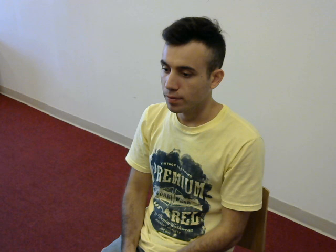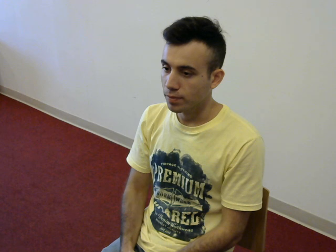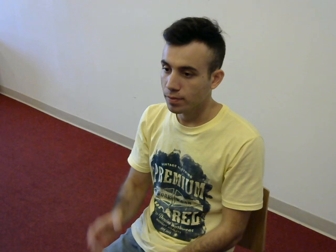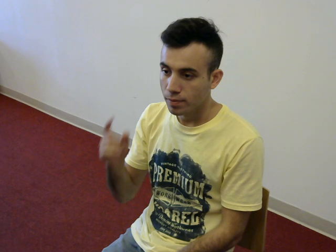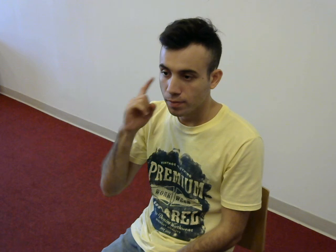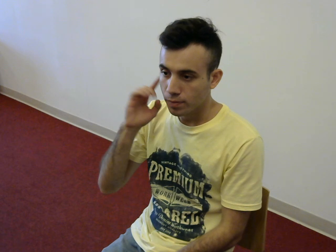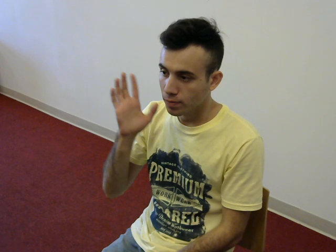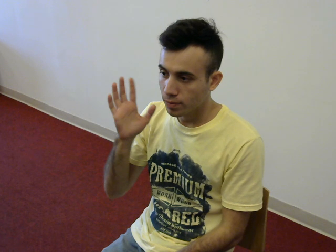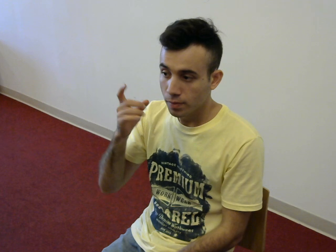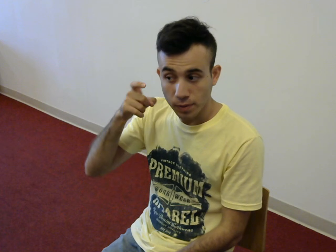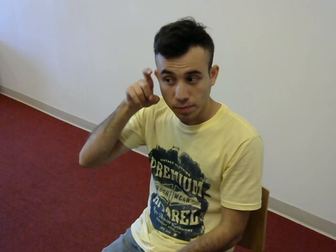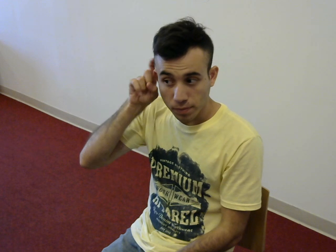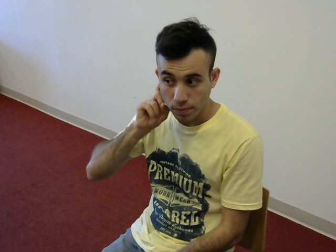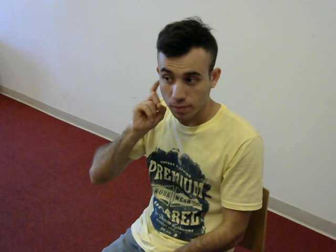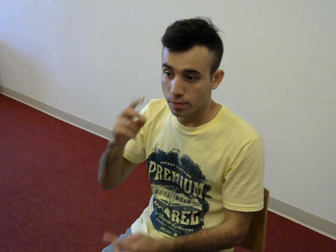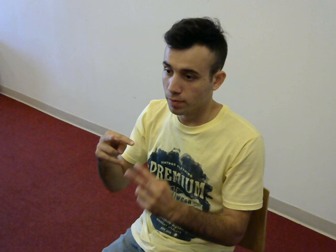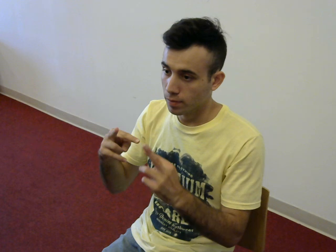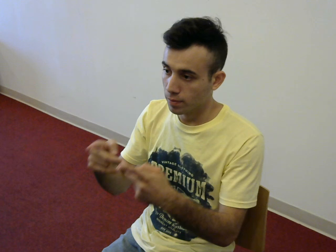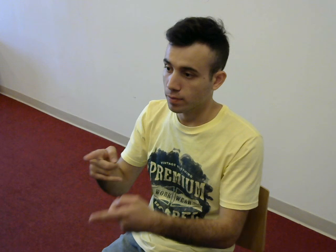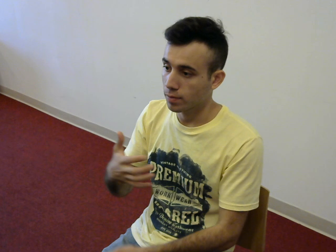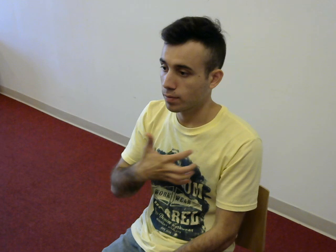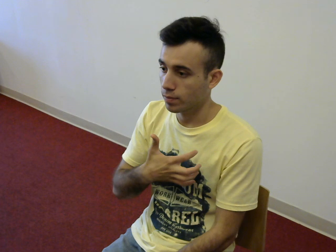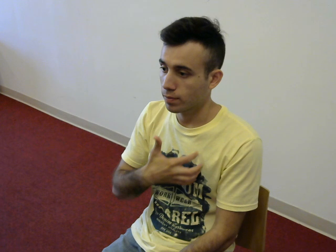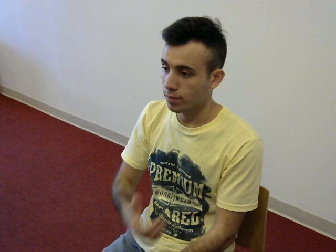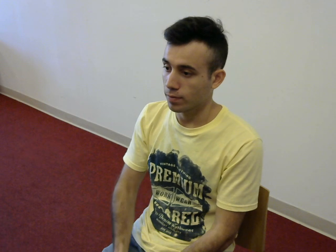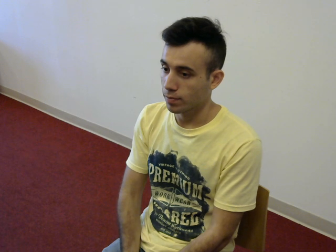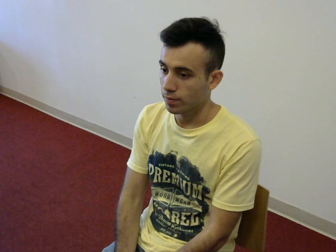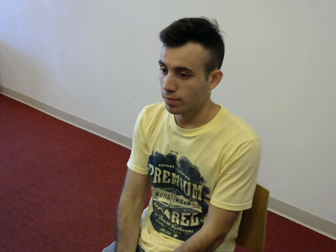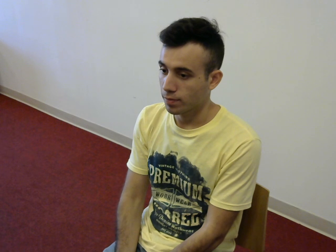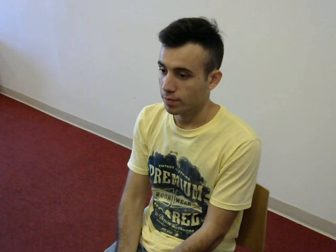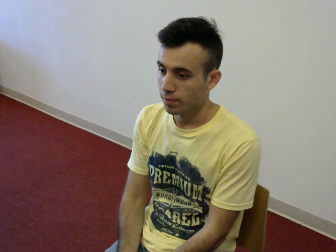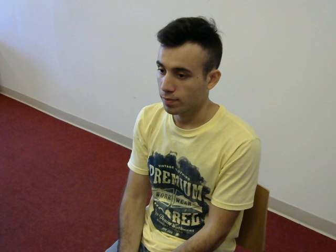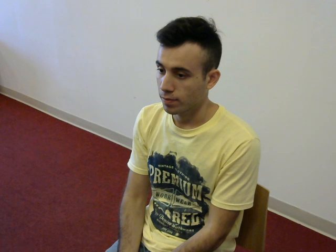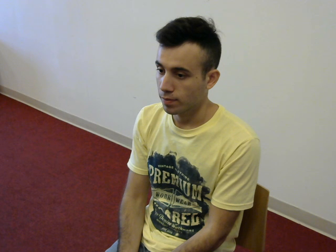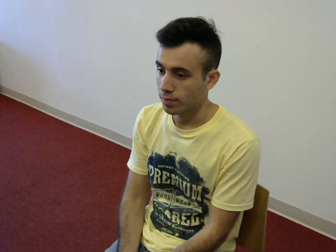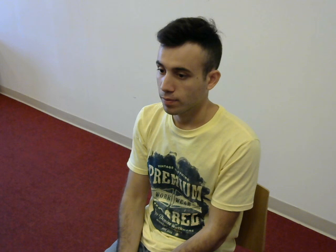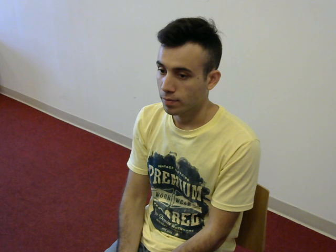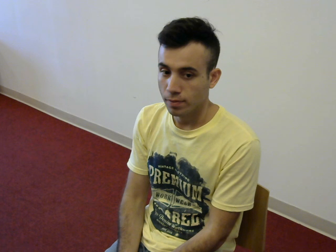Eşitmə aparatını dəyişmək istəyirəm